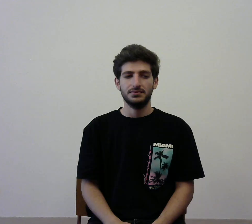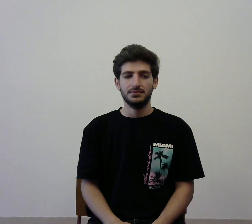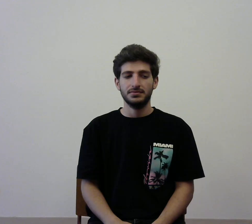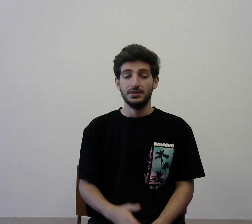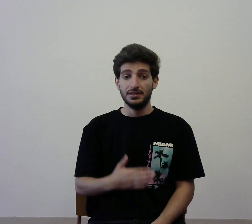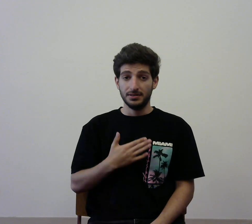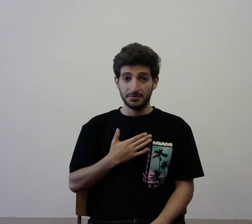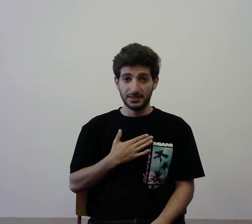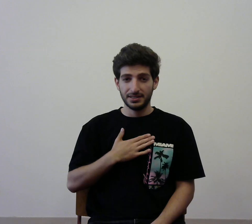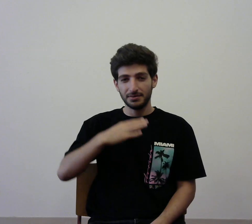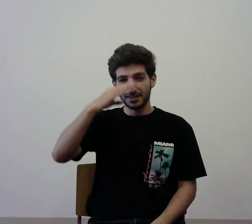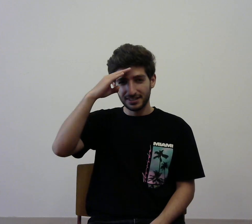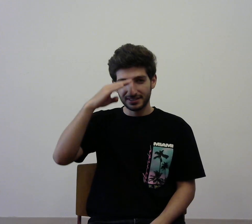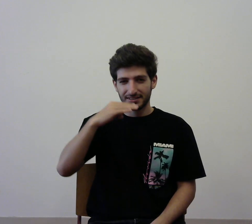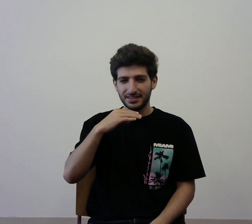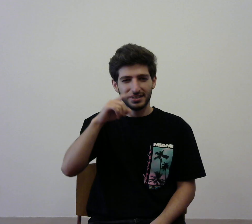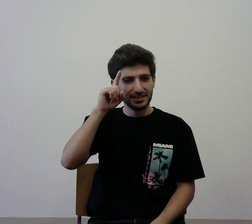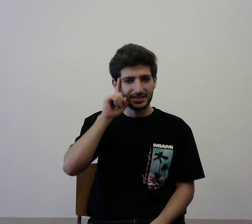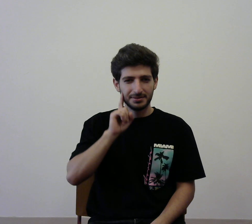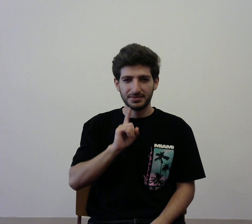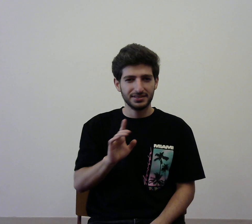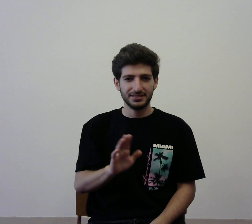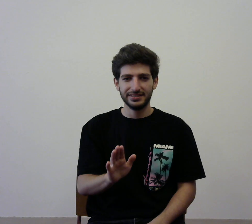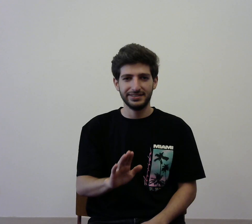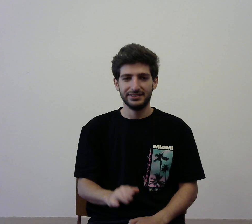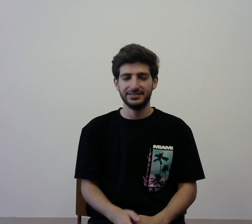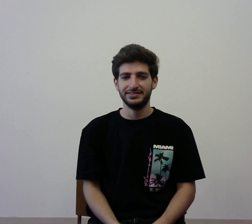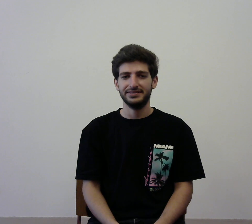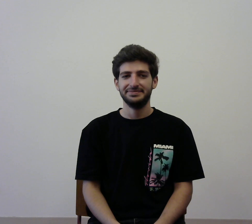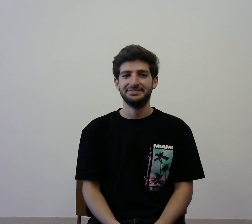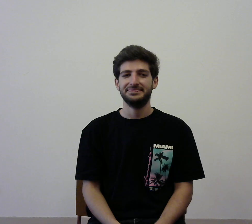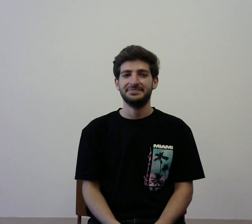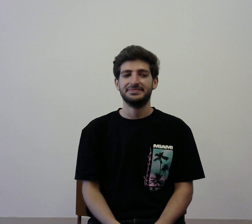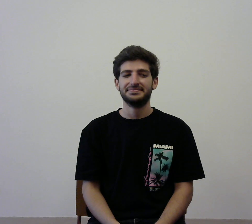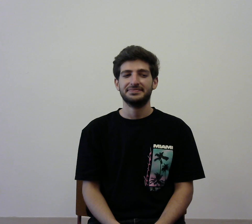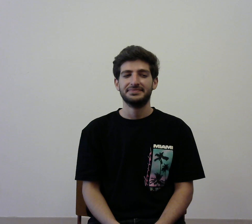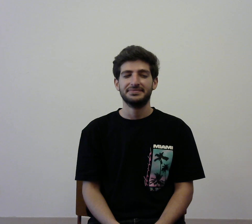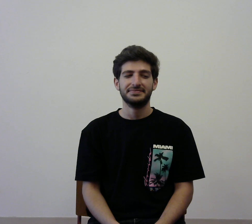Mənim atam azərbaycanlı deyil